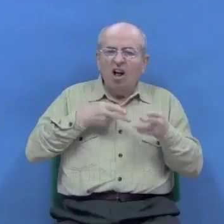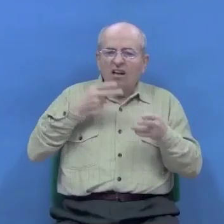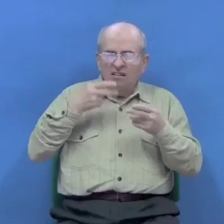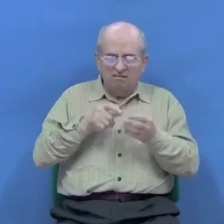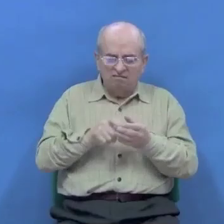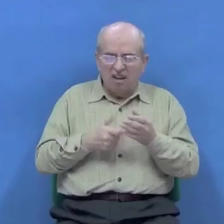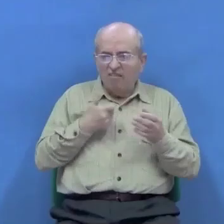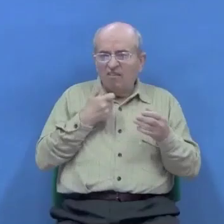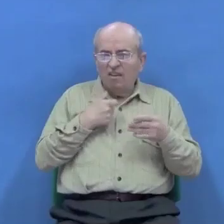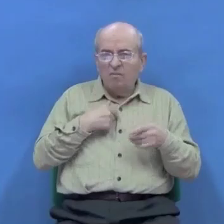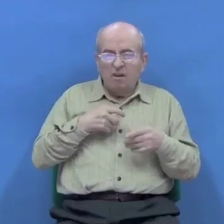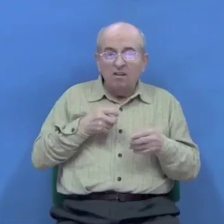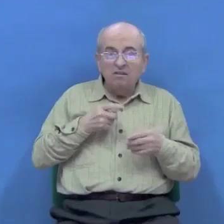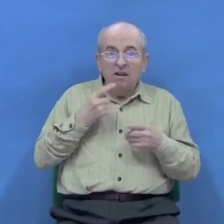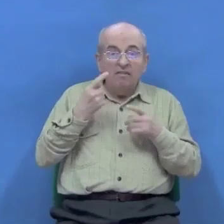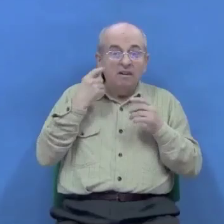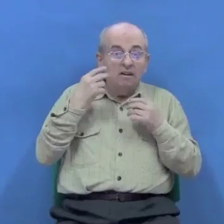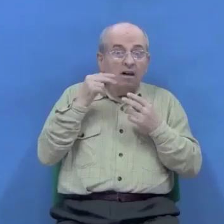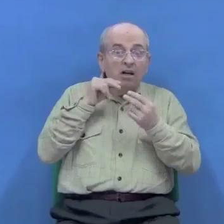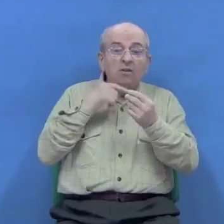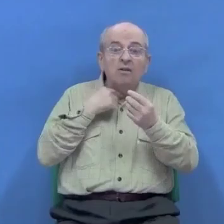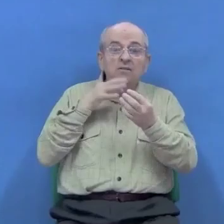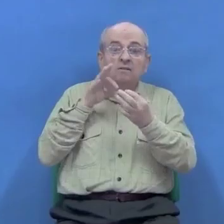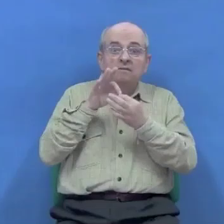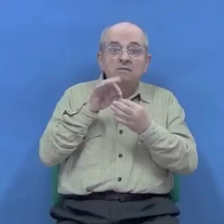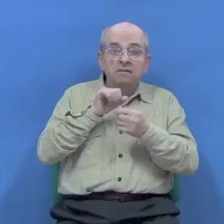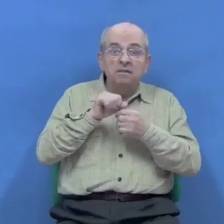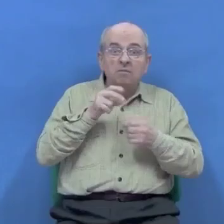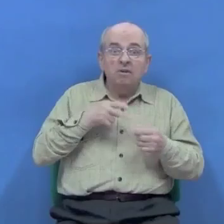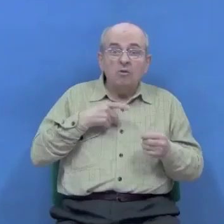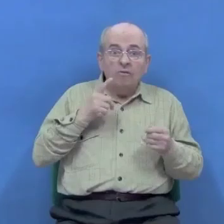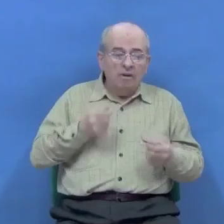Na kolei rozmawiają przez krótkofalówki.